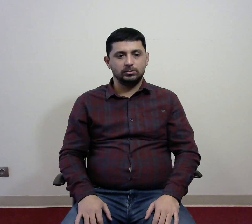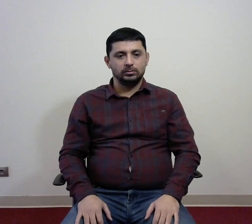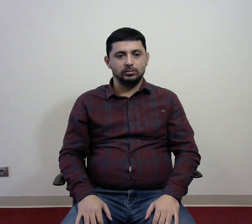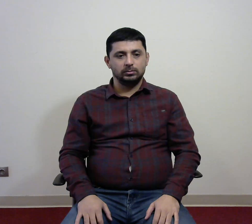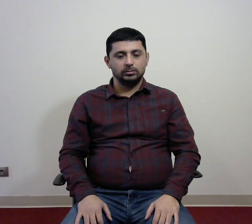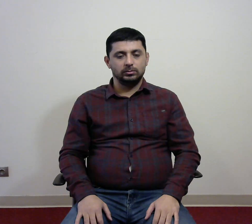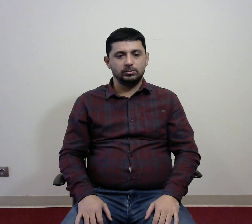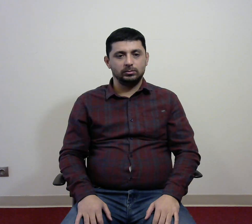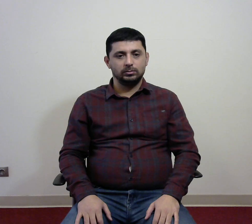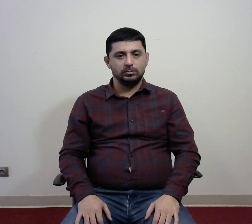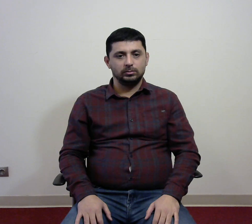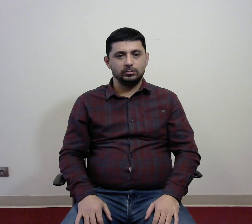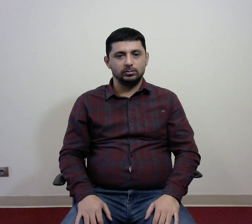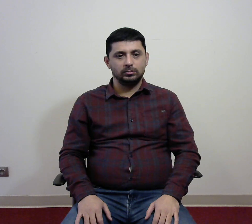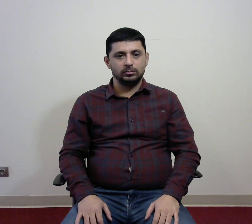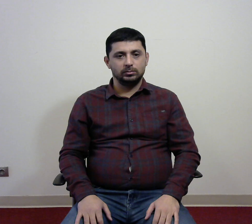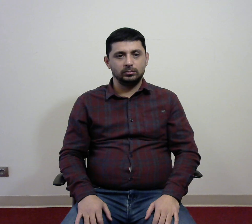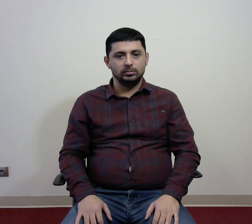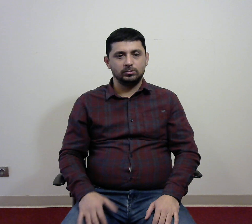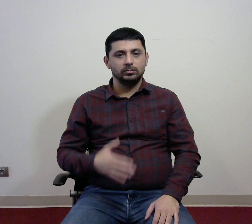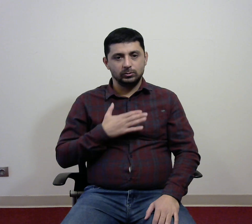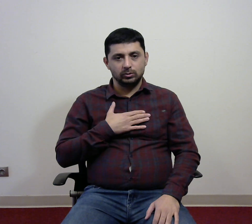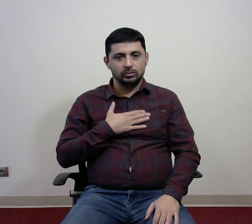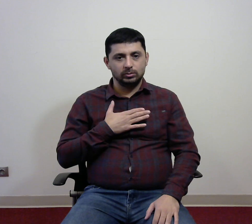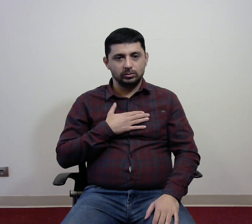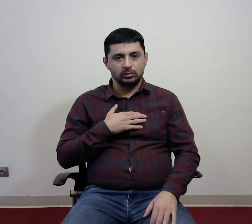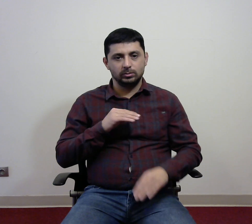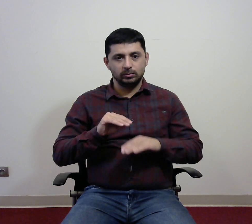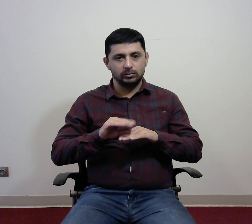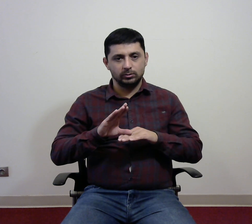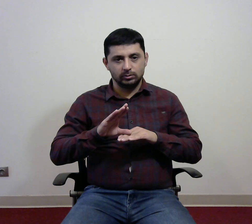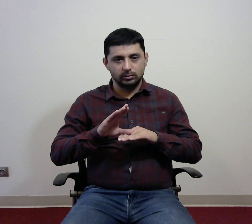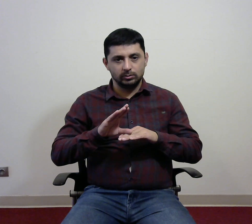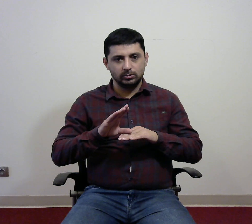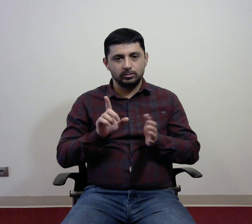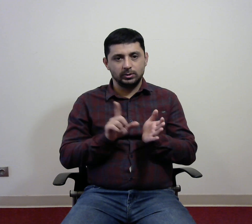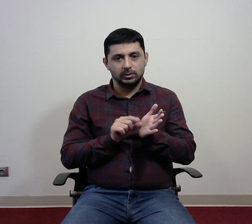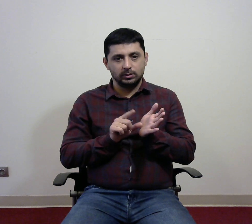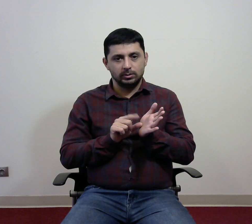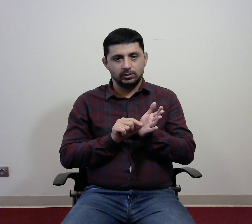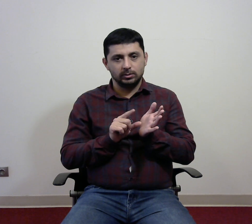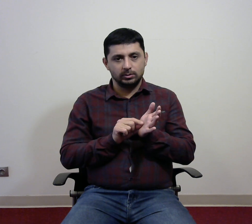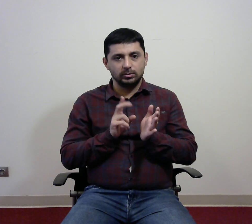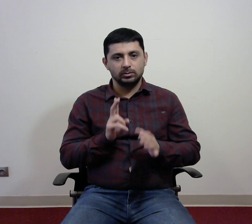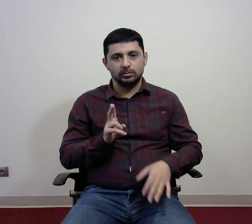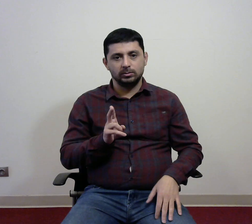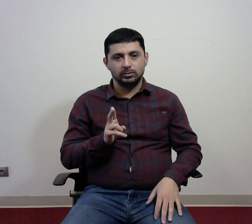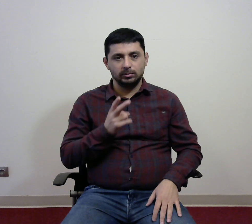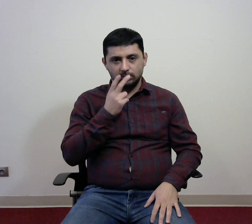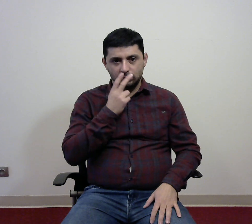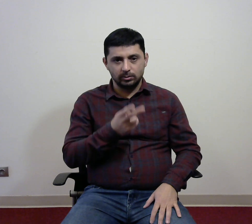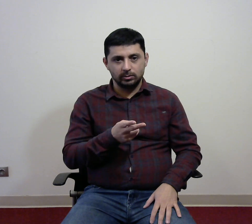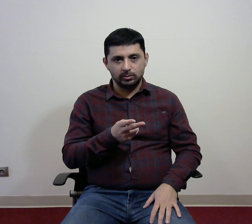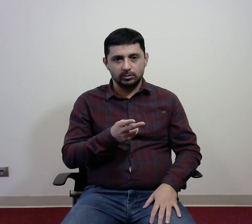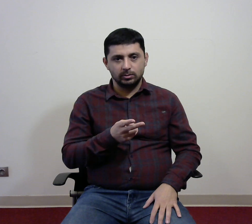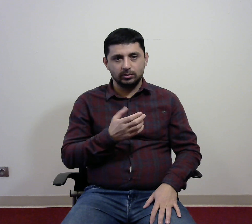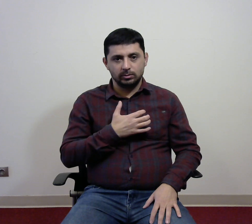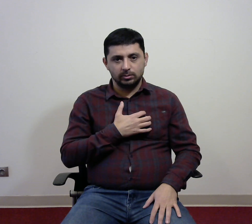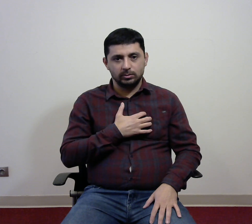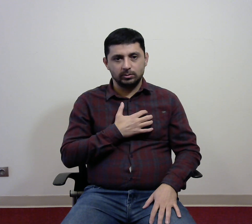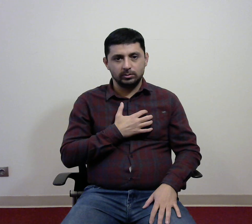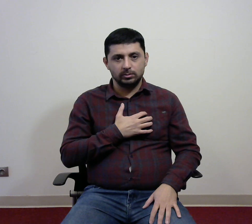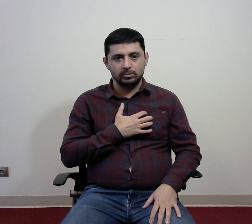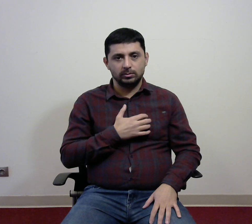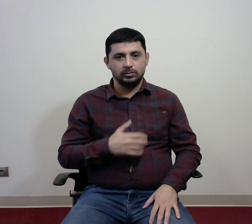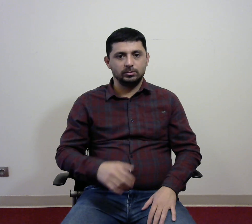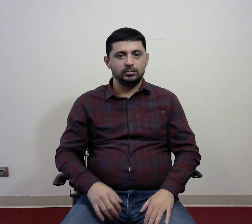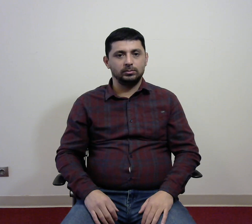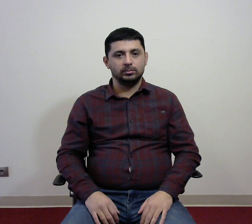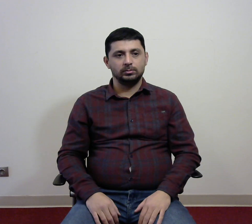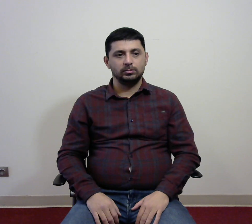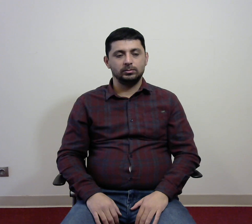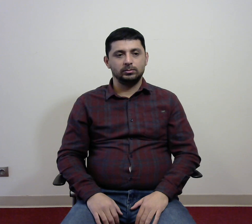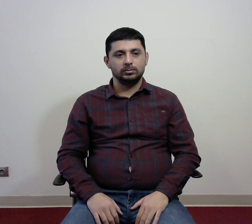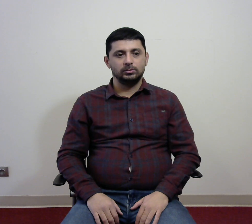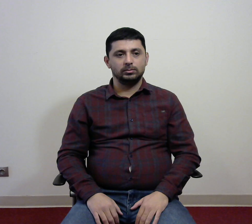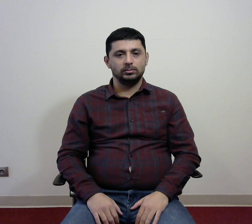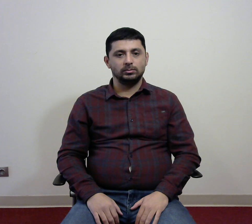Mən yığılmış pensiya kapitalıma baxmaq istəyirəm